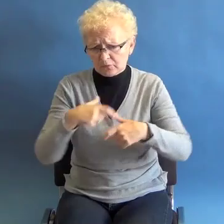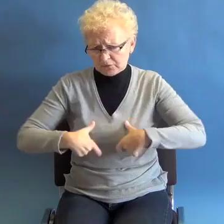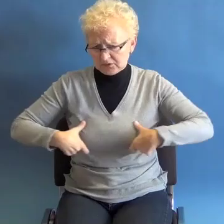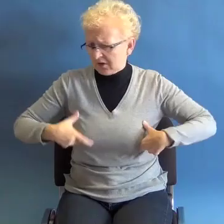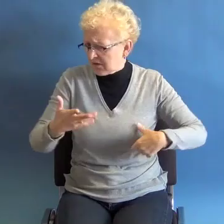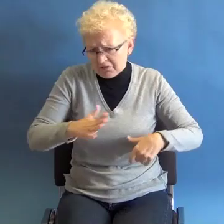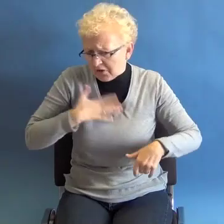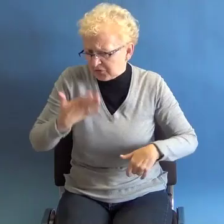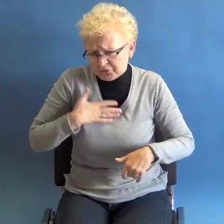Nie można było rozpoznać.